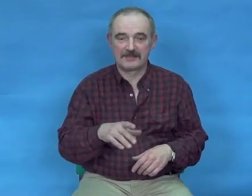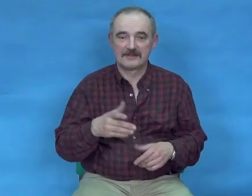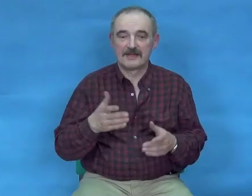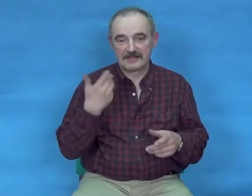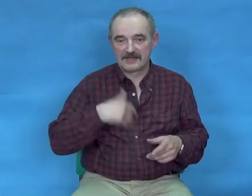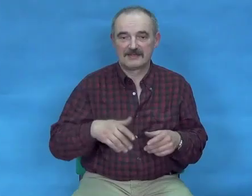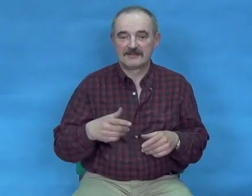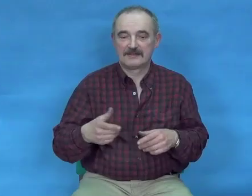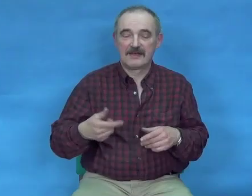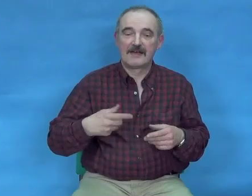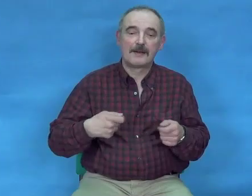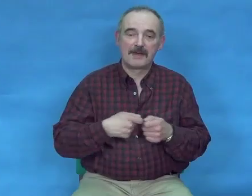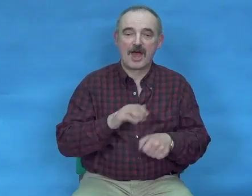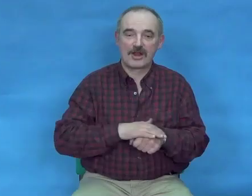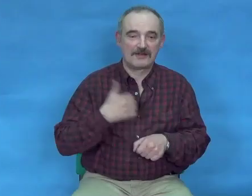Nie chciała się z nim kolegować.